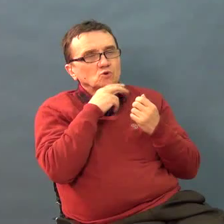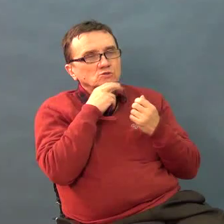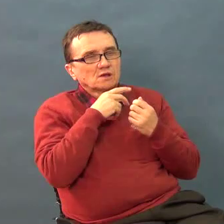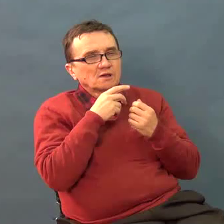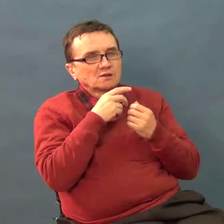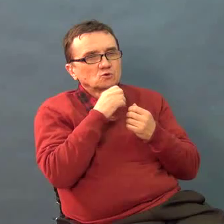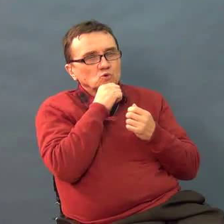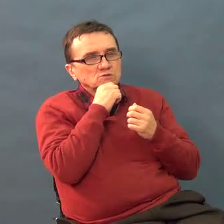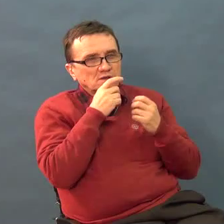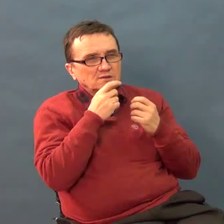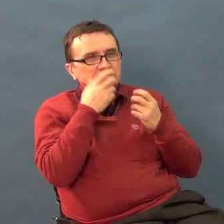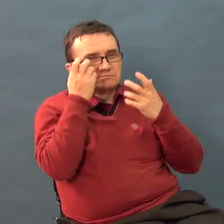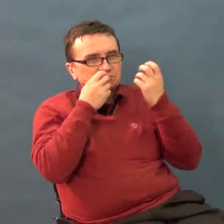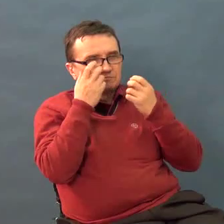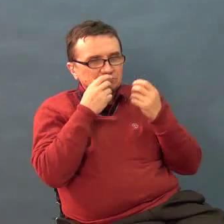Zrywa gruszki.